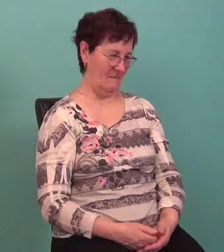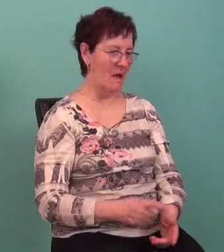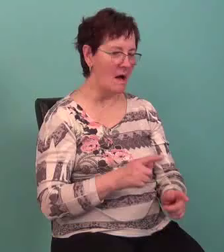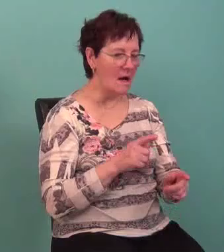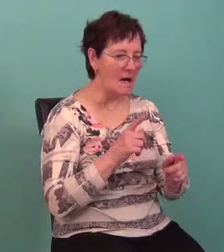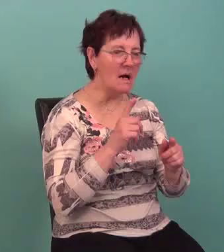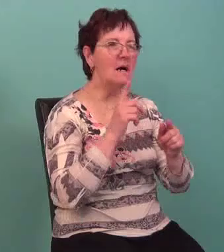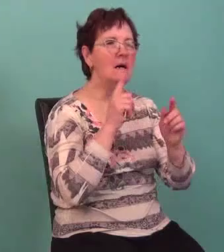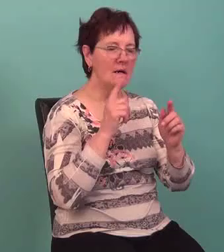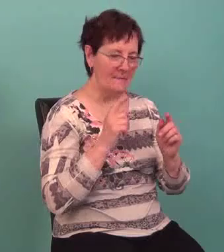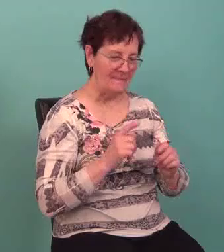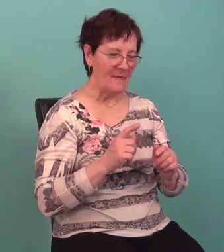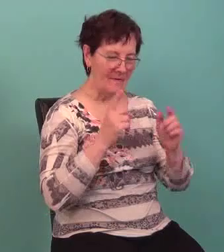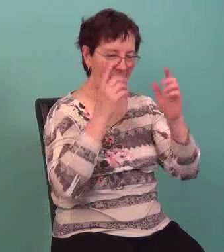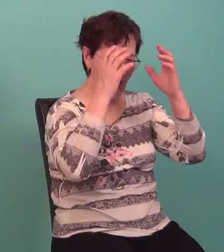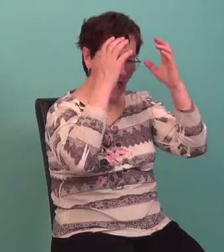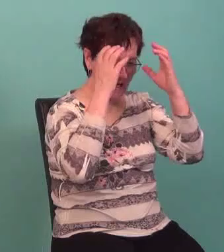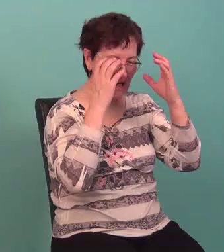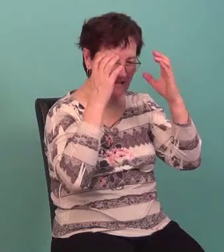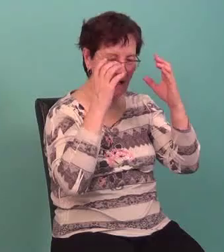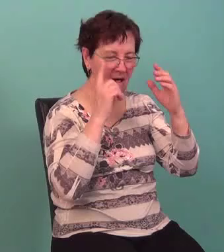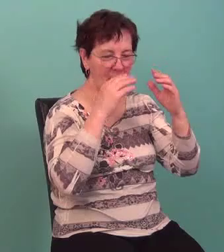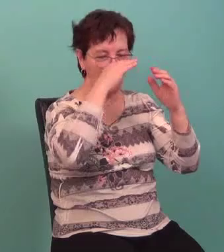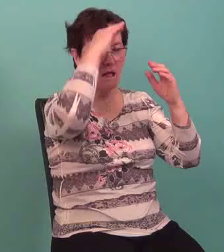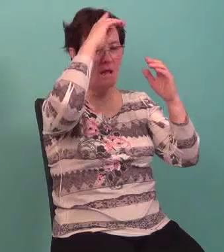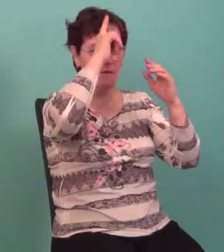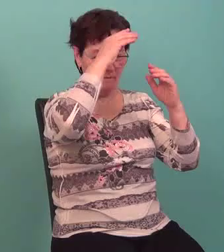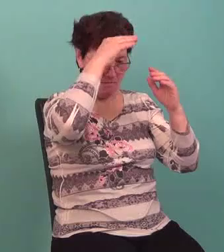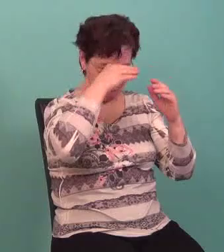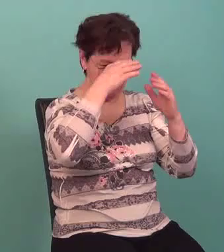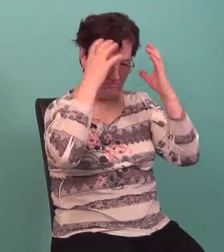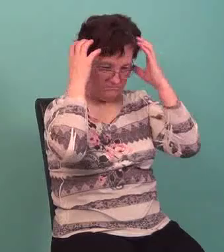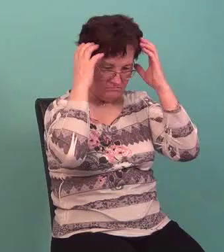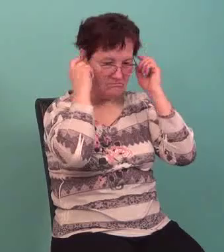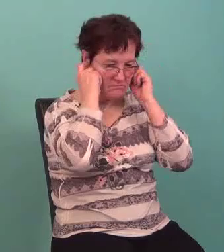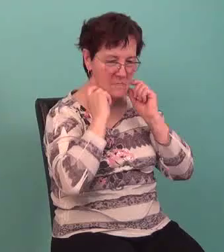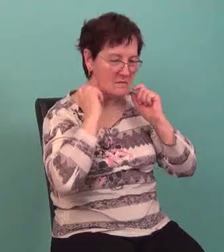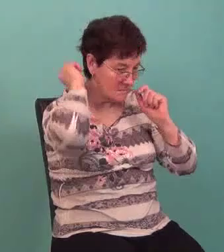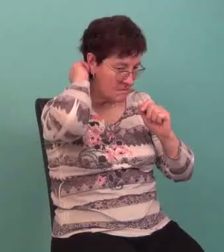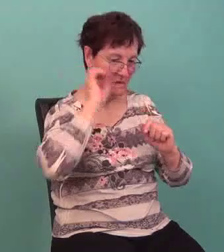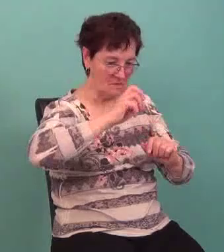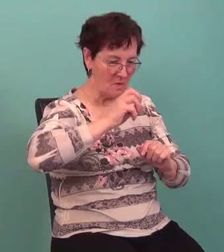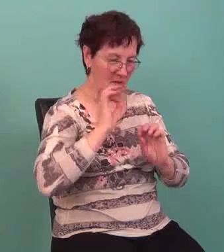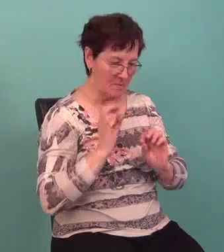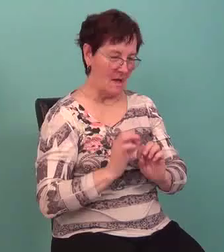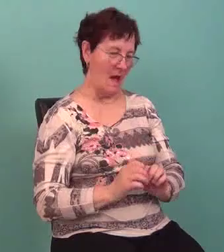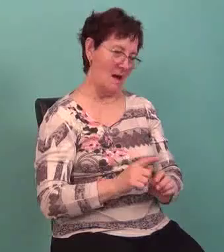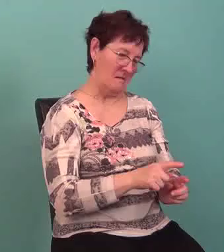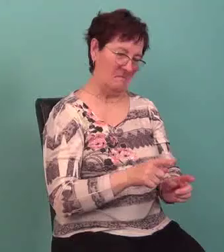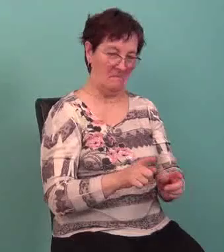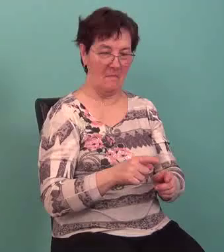Kask dobrze założony, czyli zapięty pod brodą, paski zabezpieczające trzymają kask.